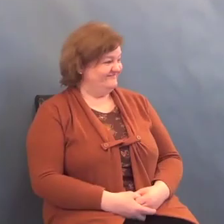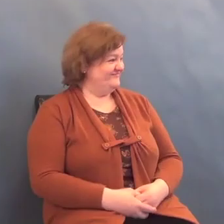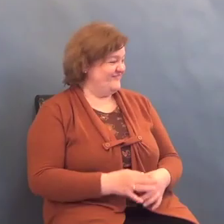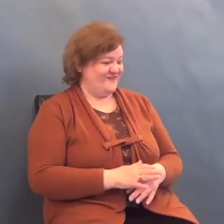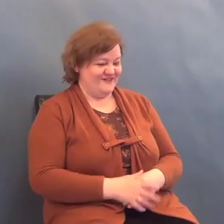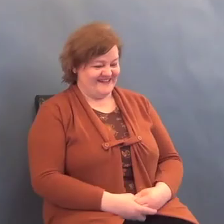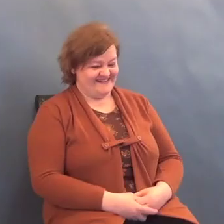Woda.